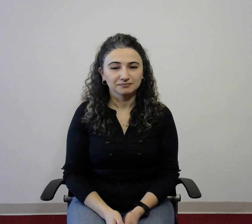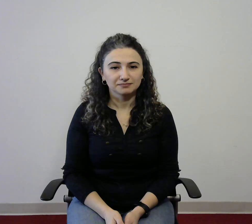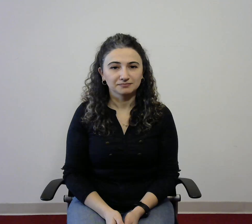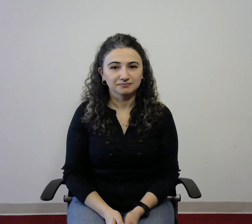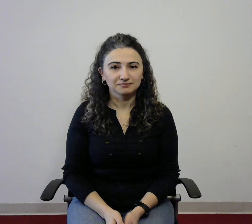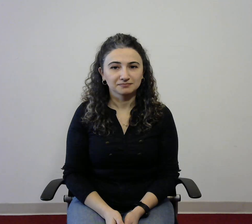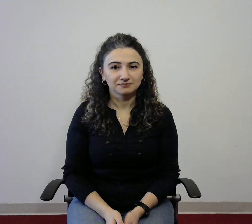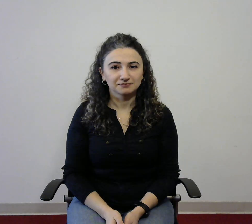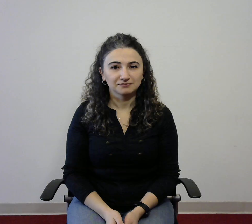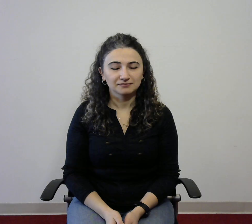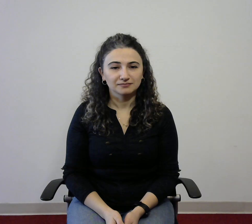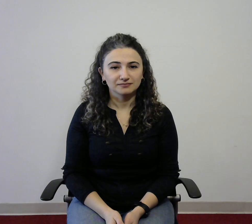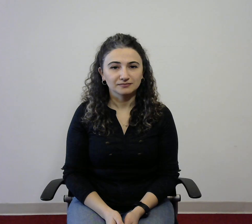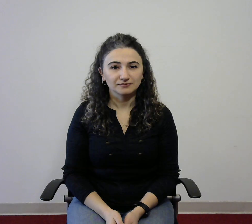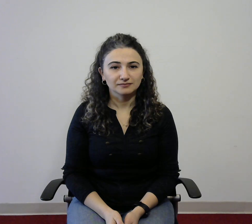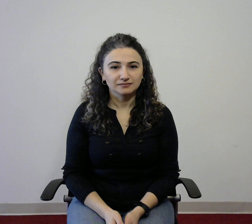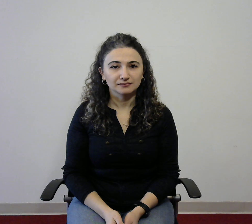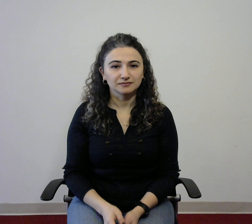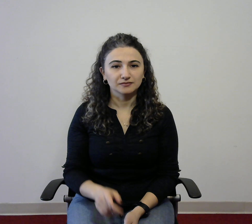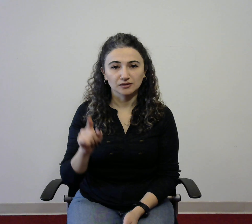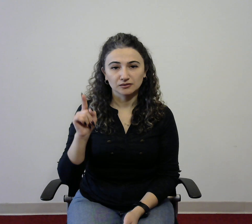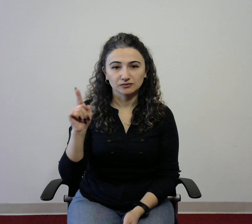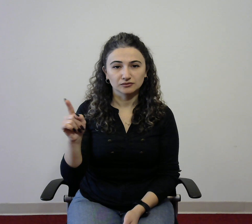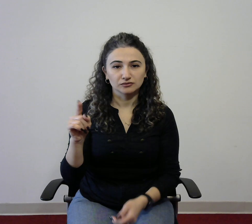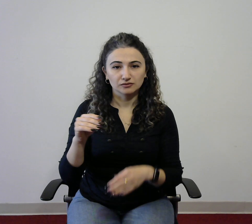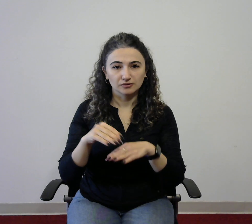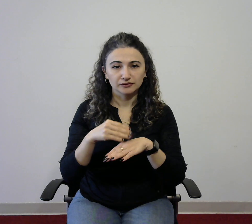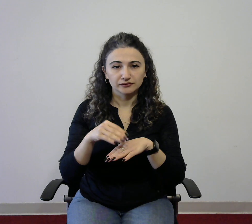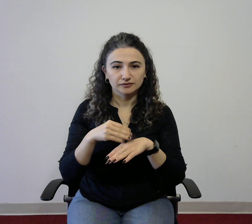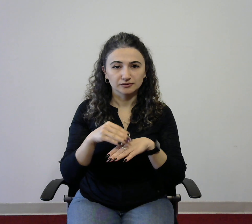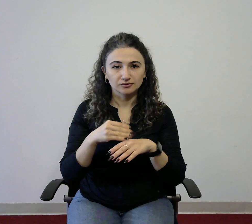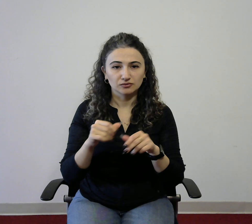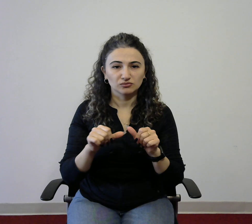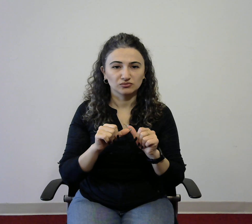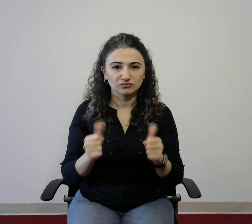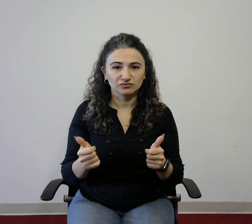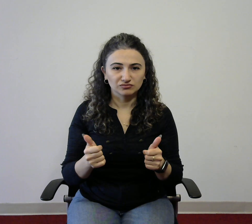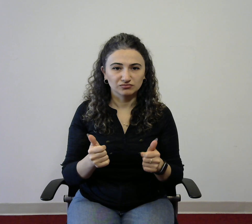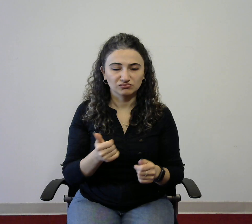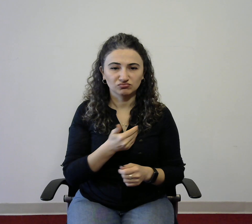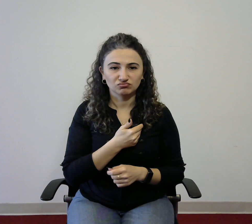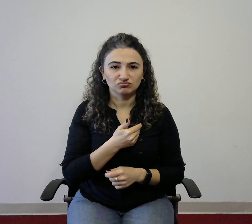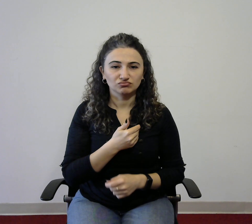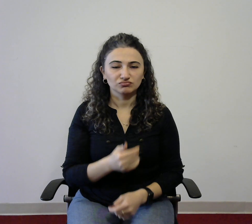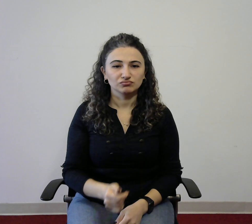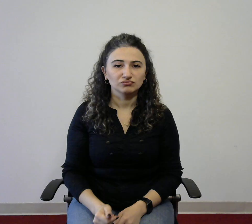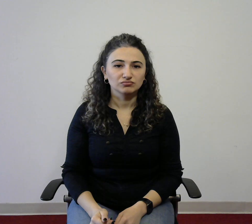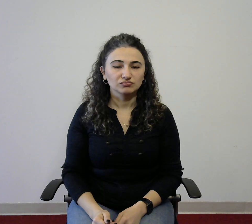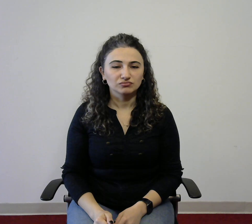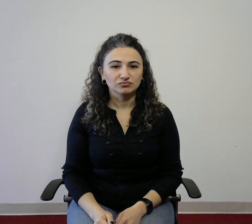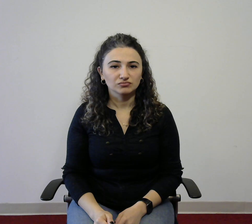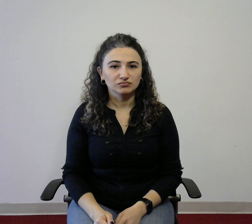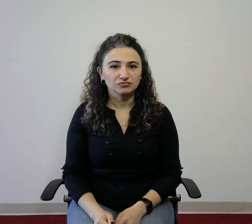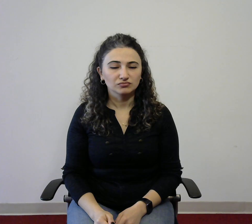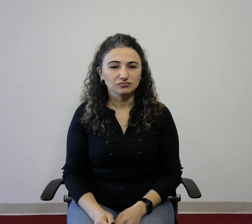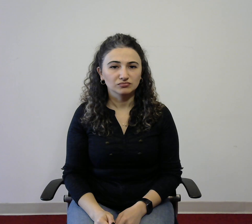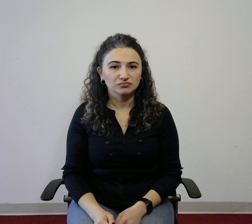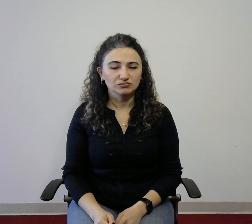O həyat yoldaşından ayrılmaq istəyir